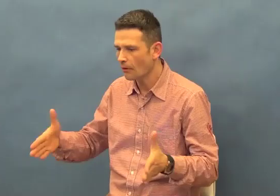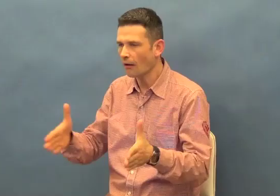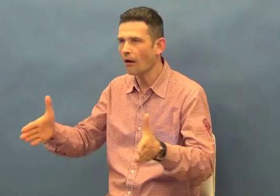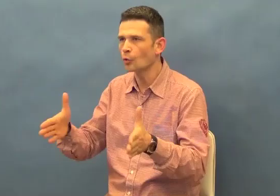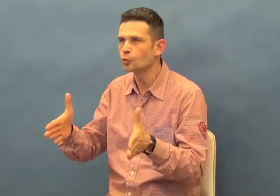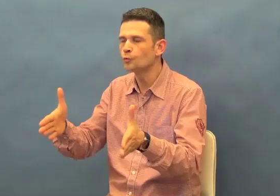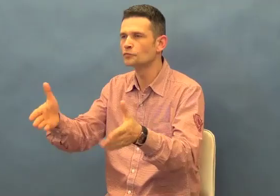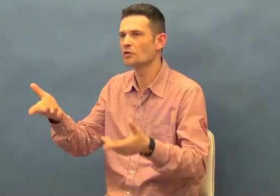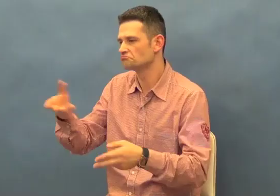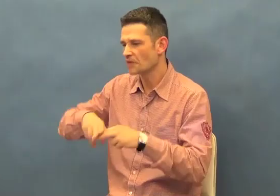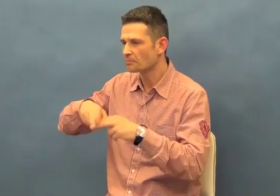Węższe, szersze, równo...